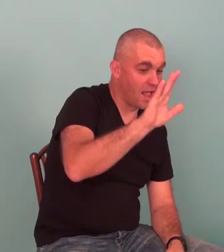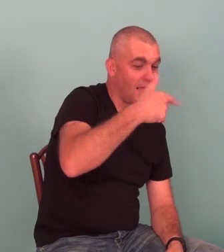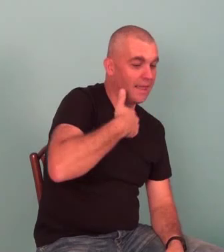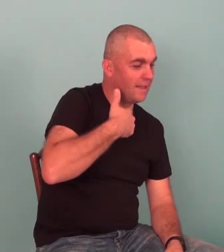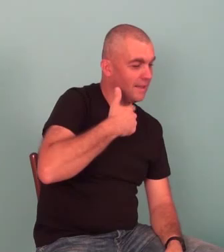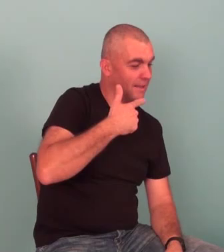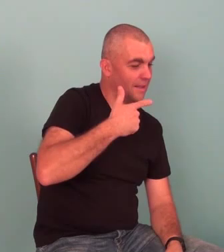Ja...